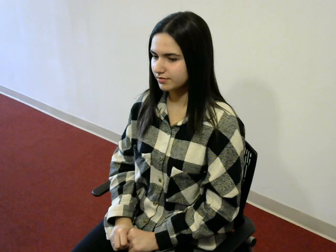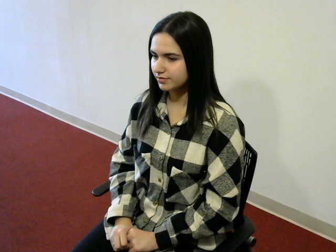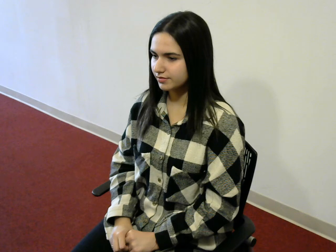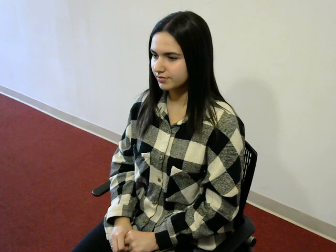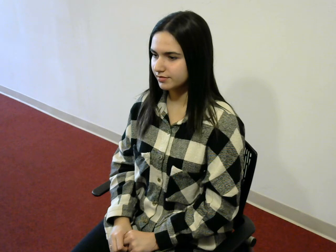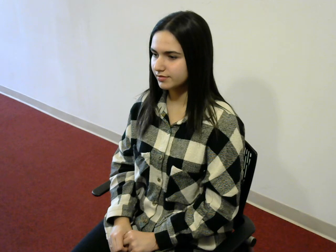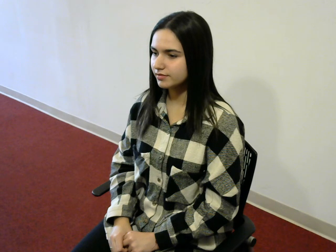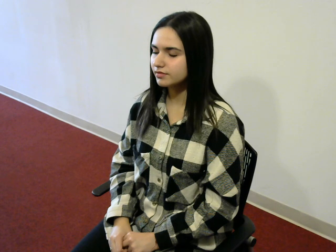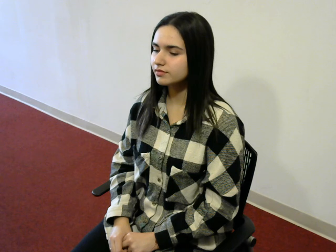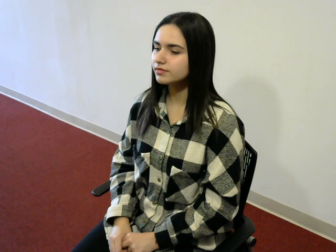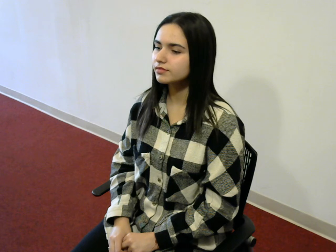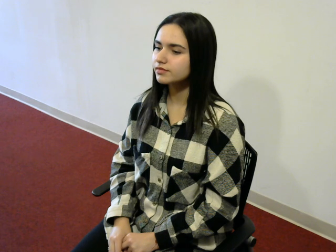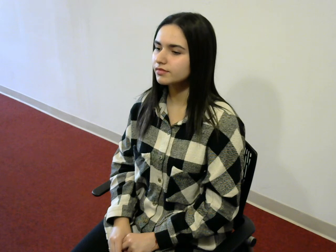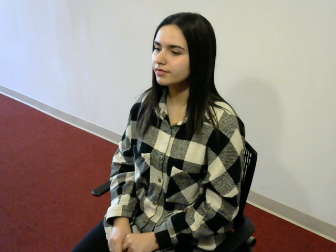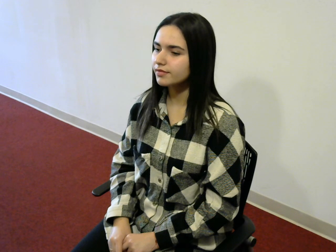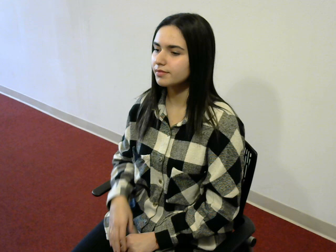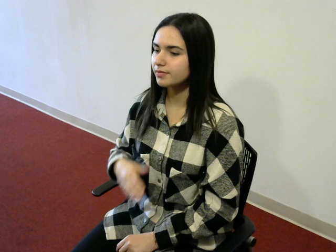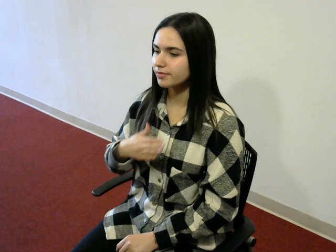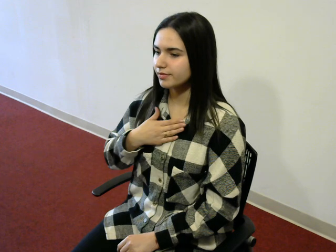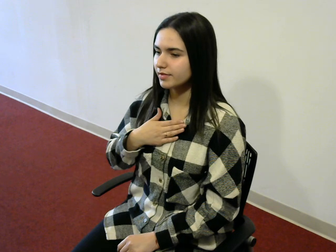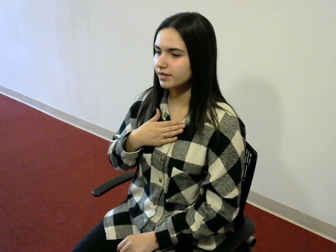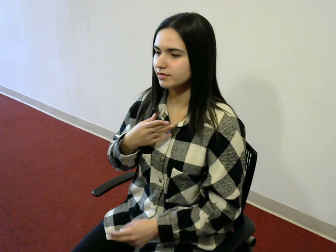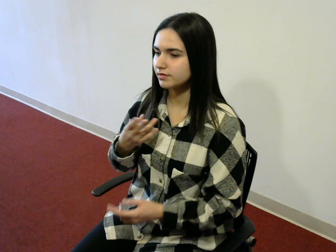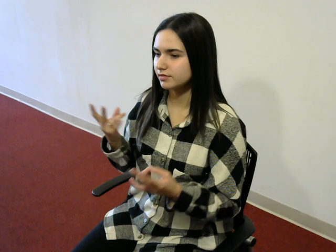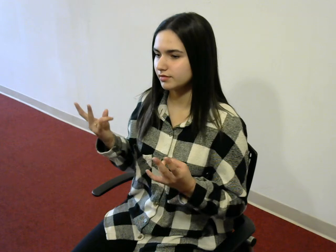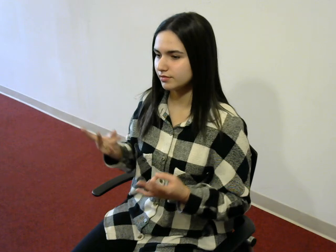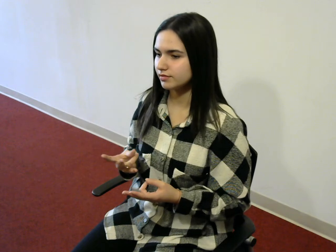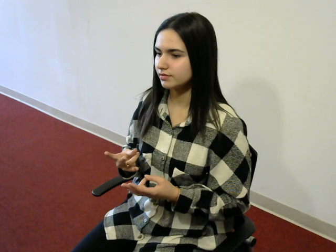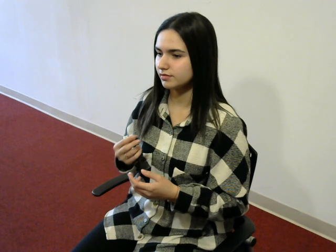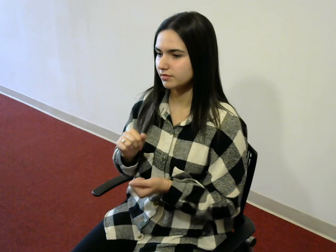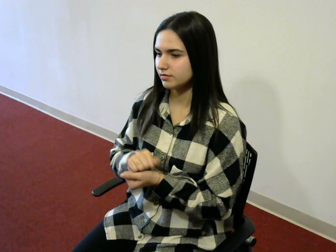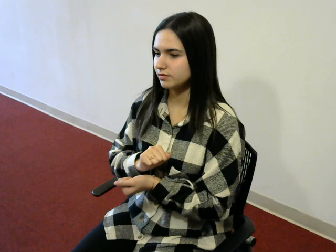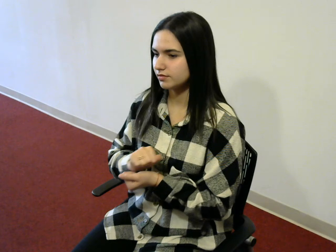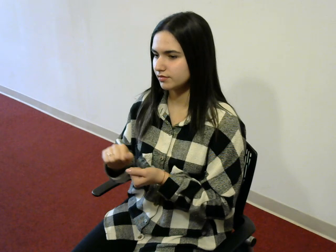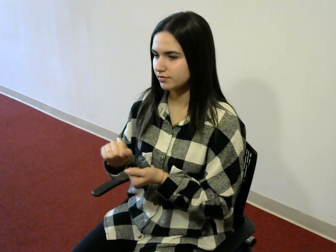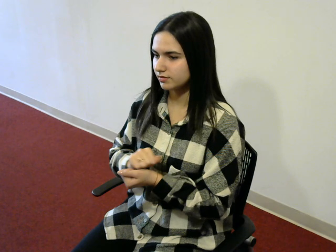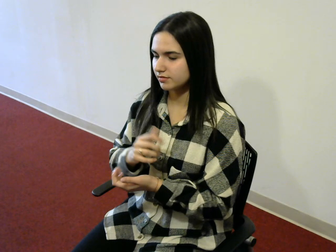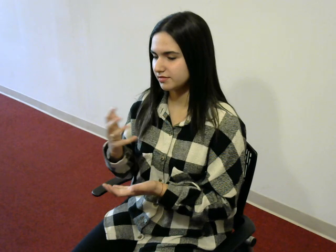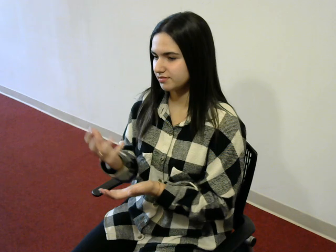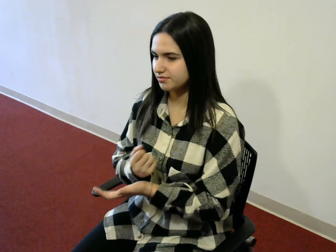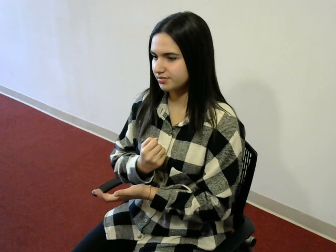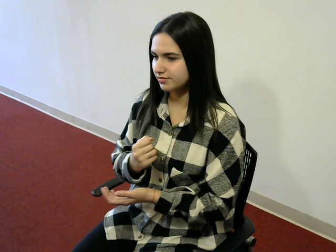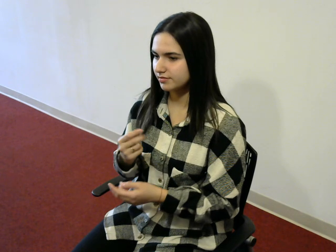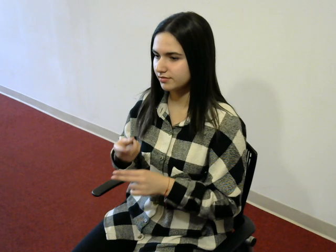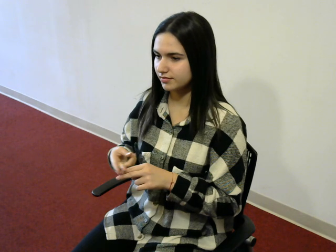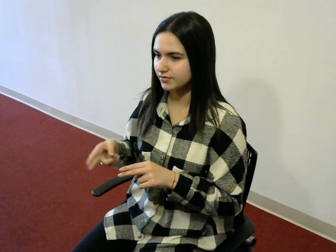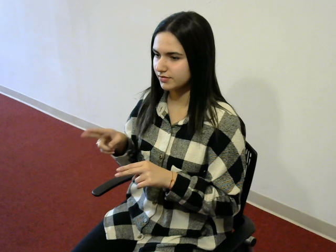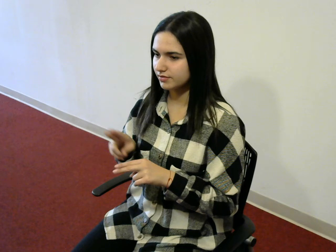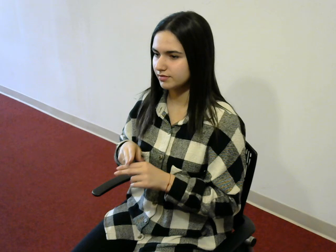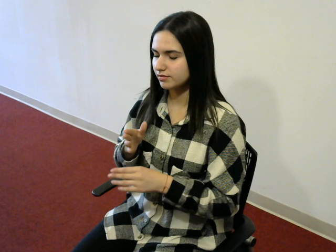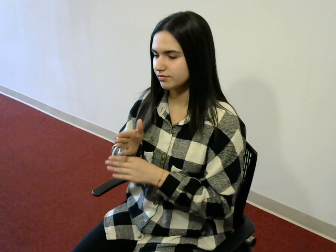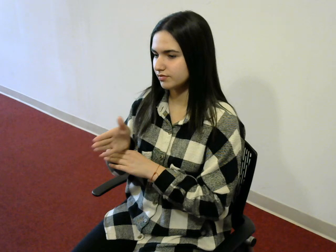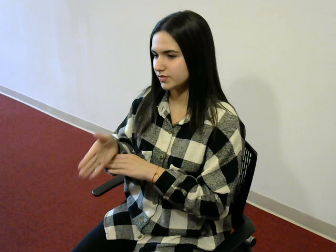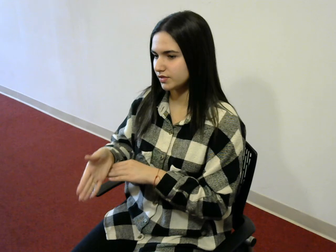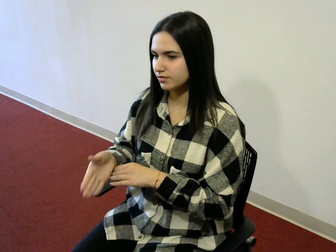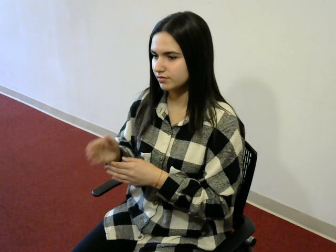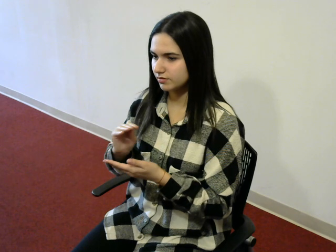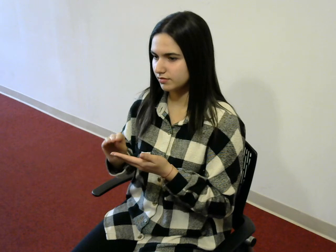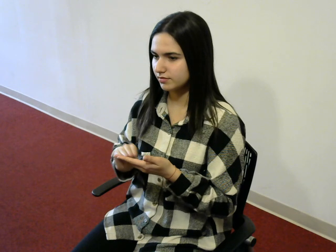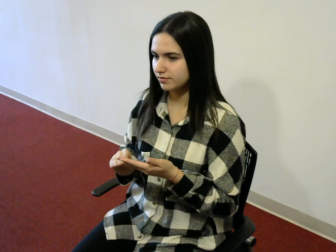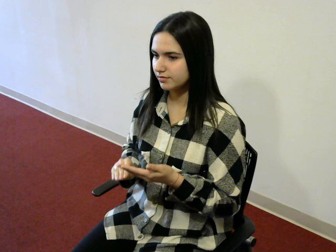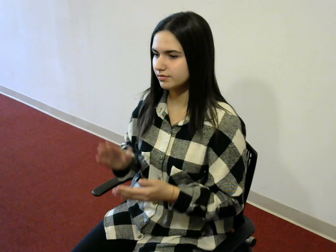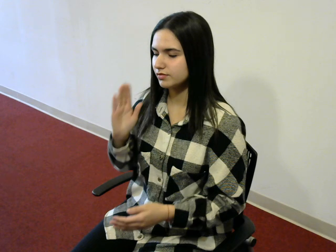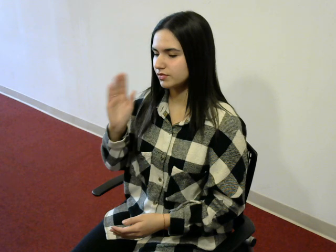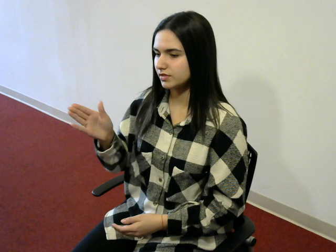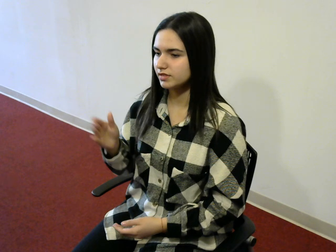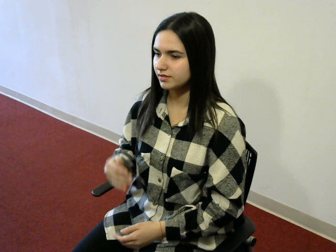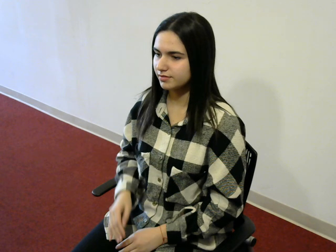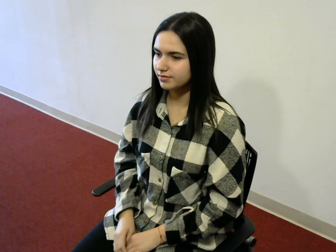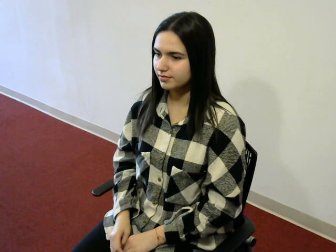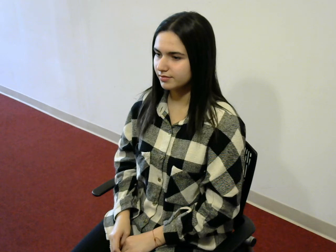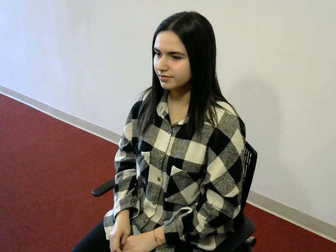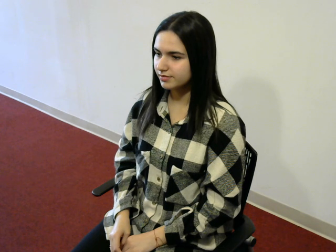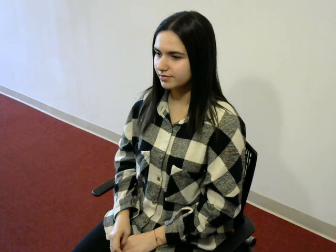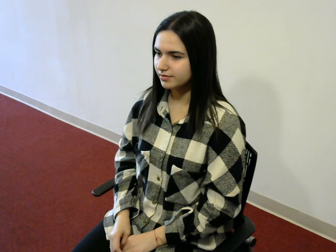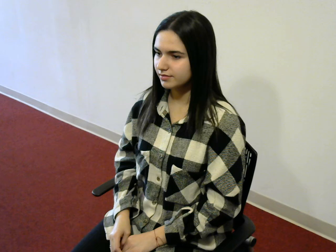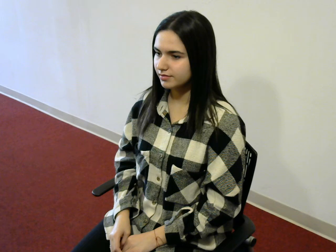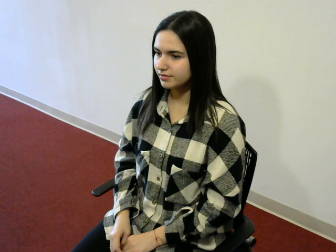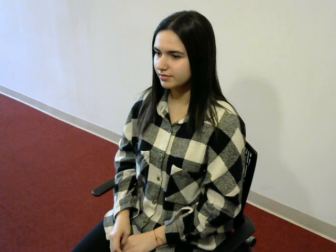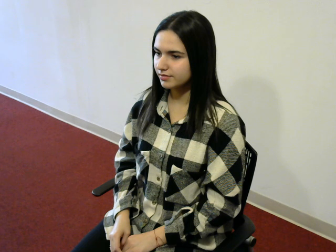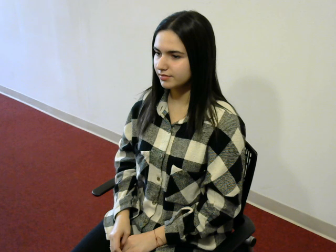Mən lazımlı kağızları tapmaq üçün müraciət yazacam